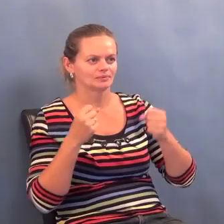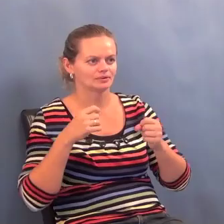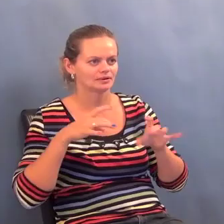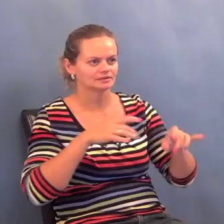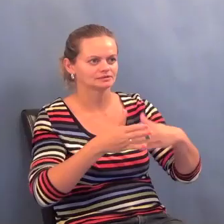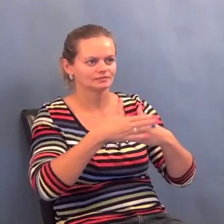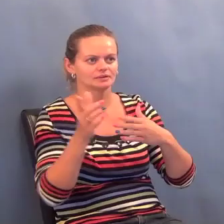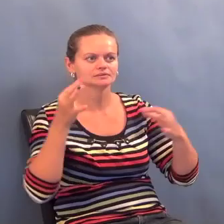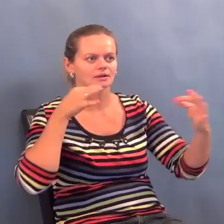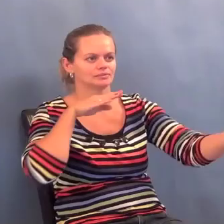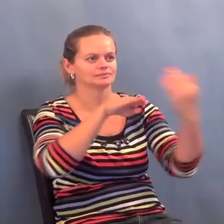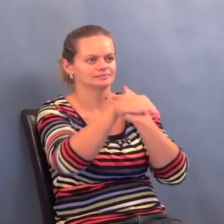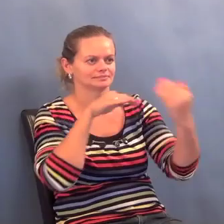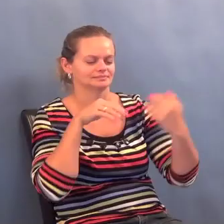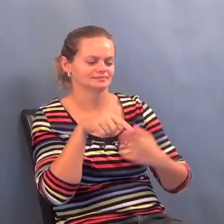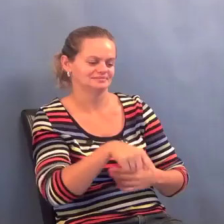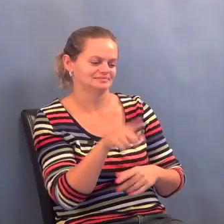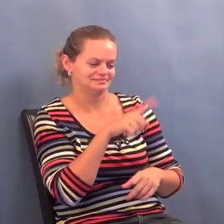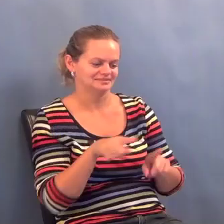Należy uważać na jeżdżące samochody, nie wolno biegać.